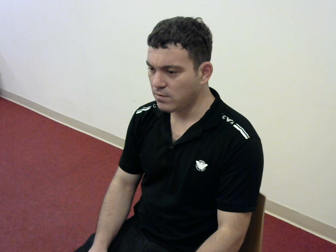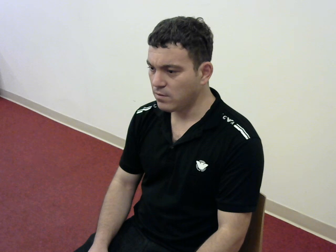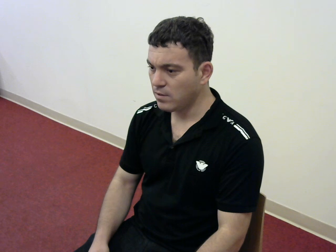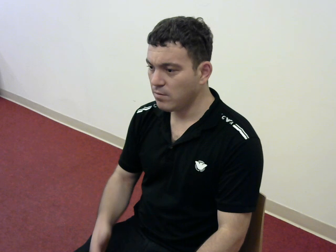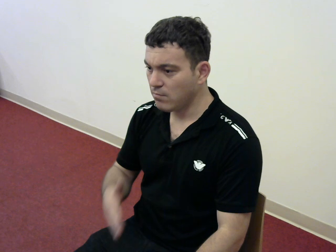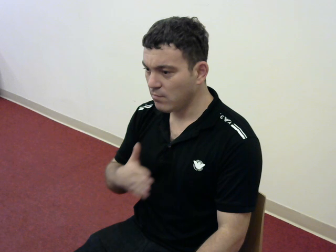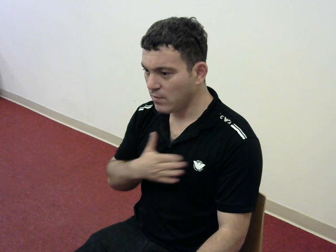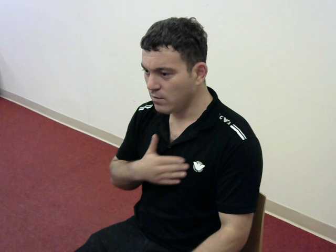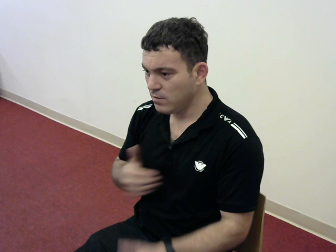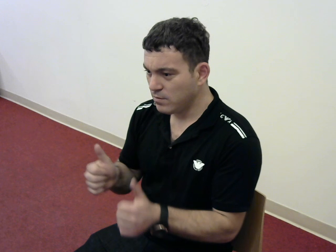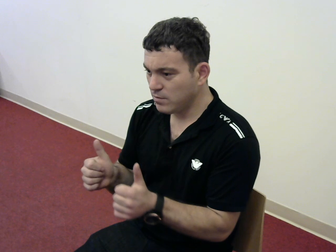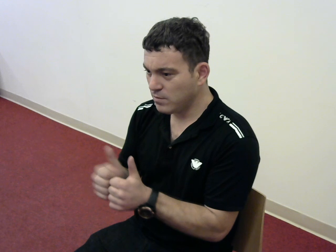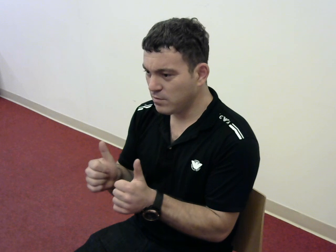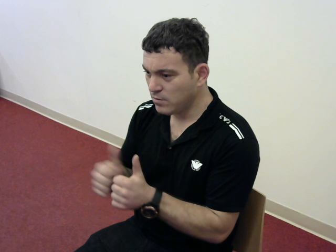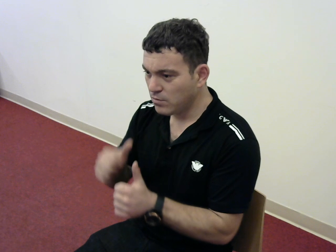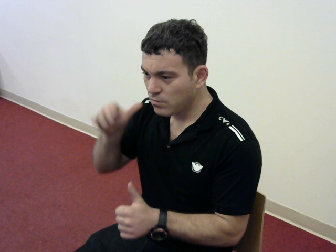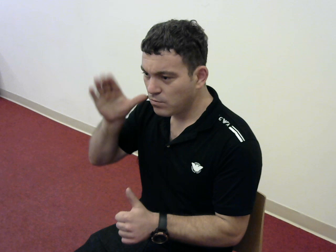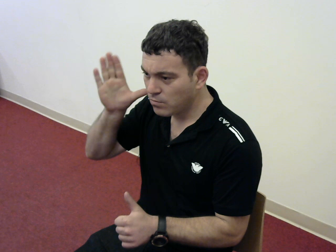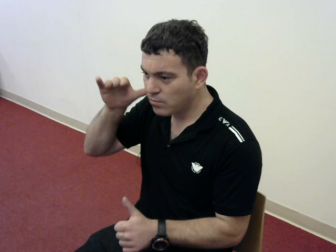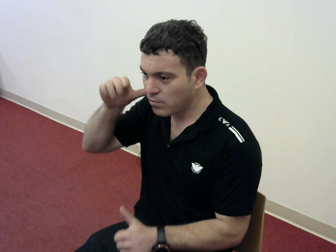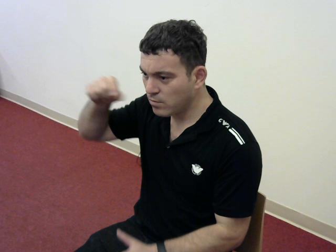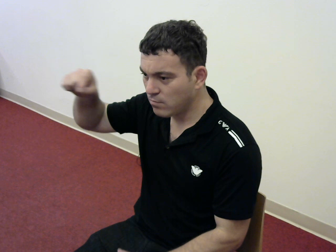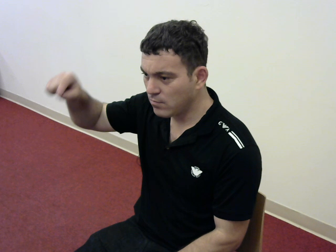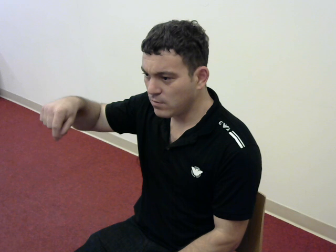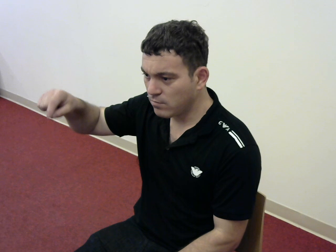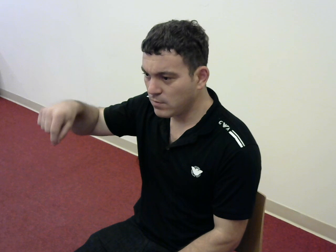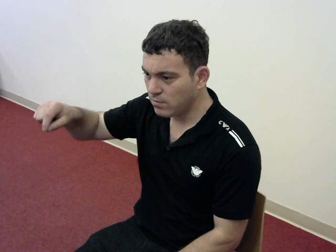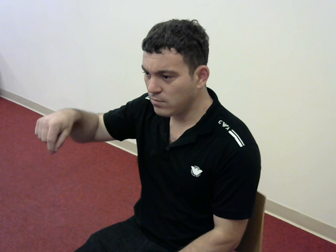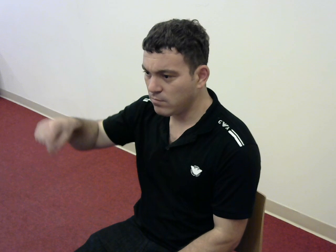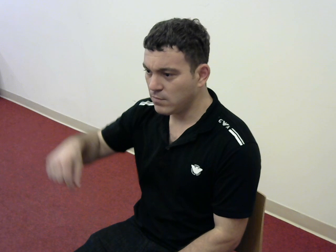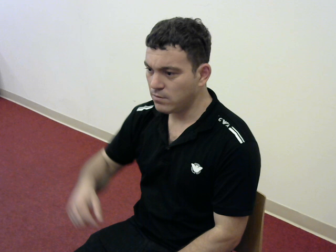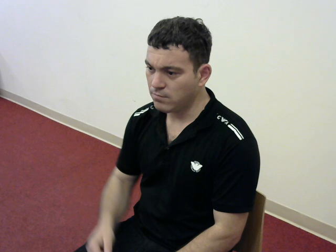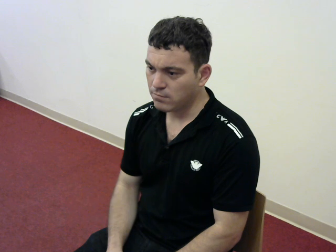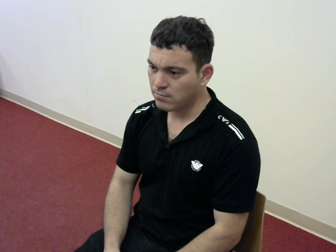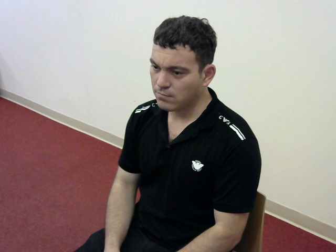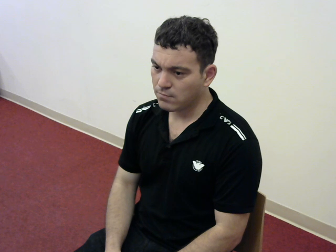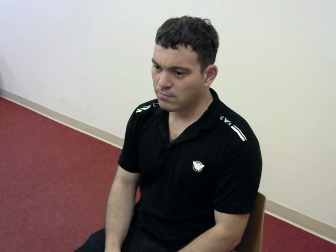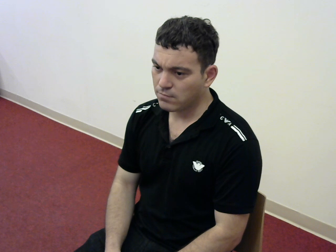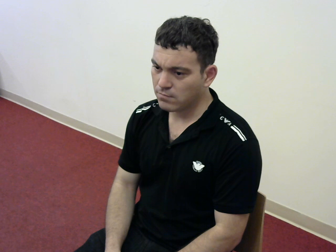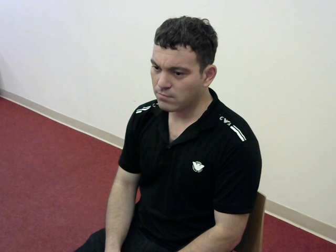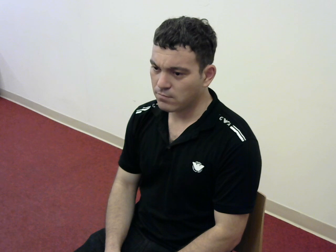Bizə qonşudan su damır